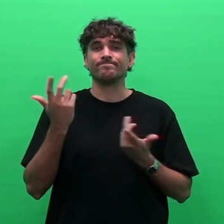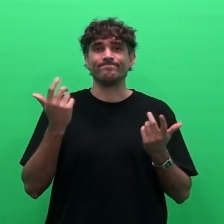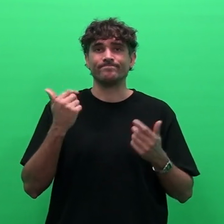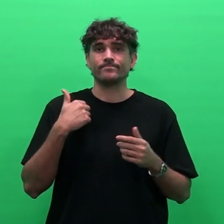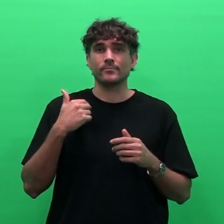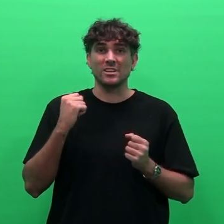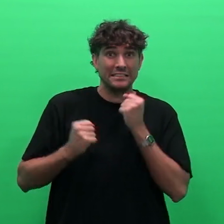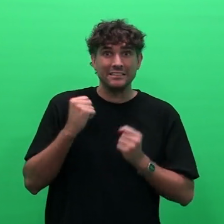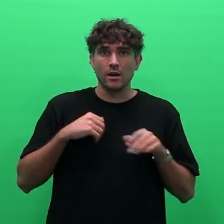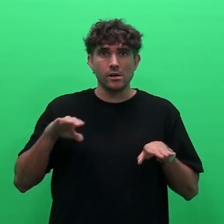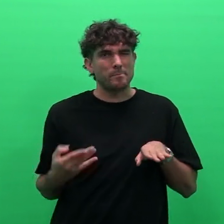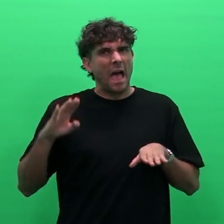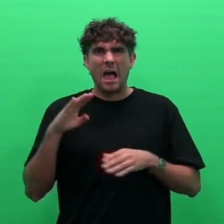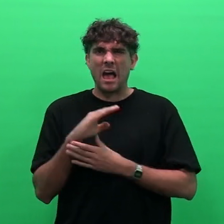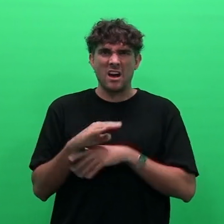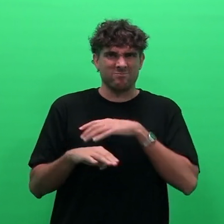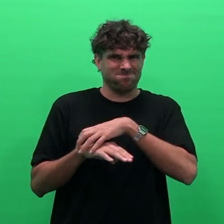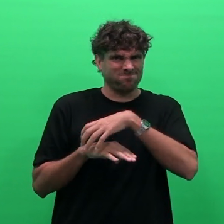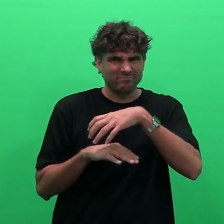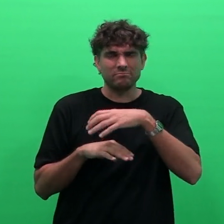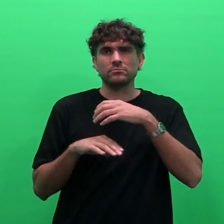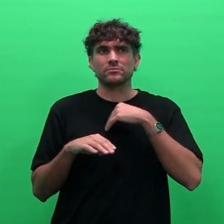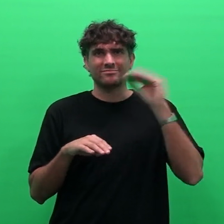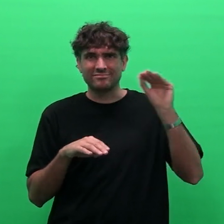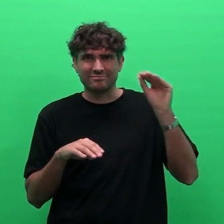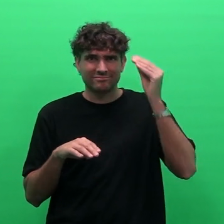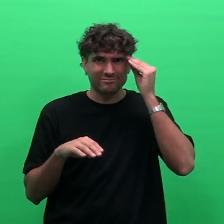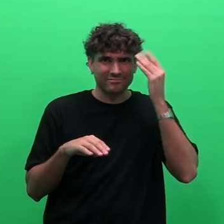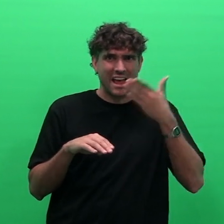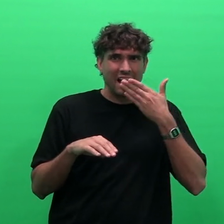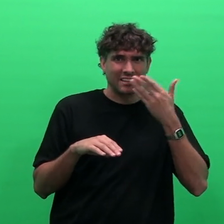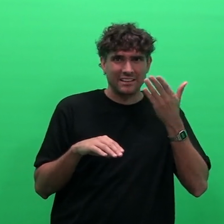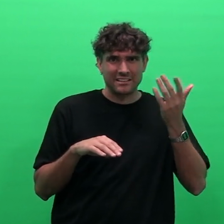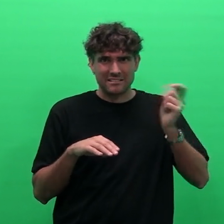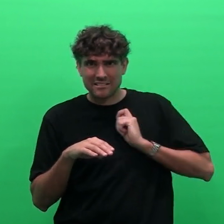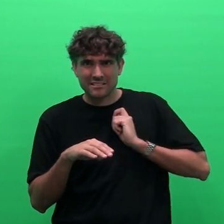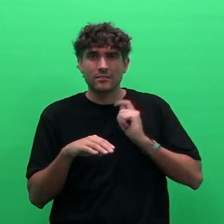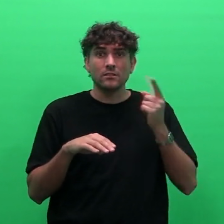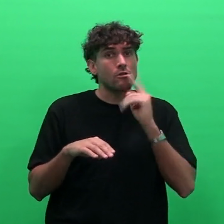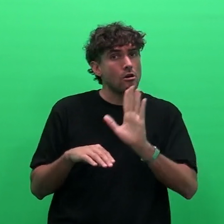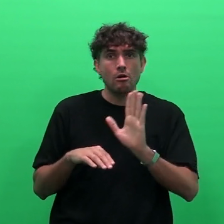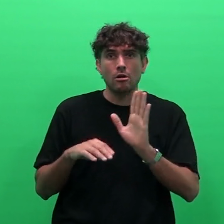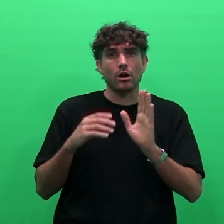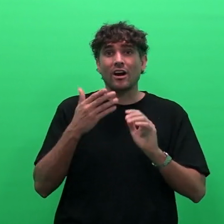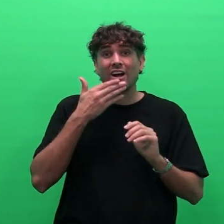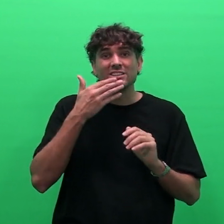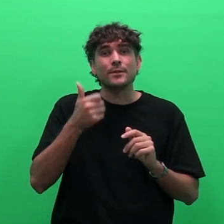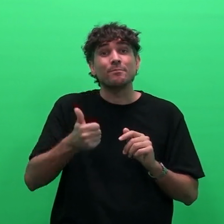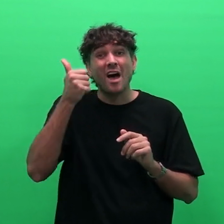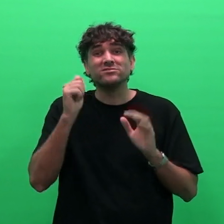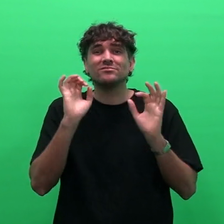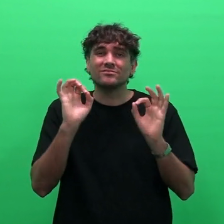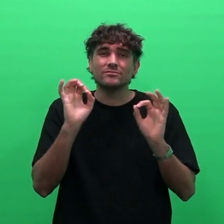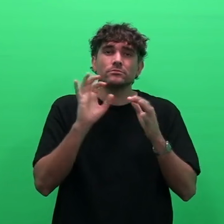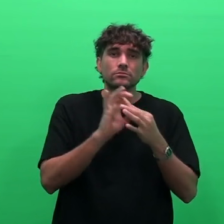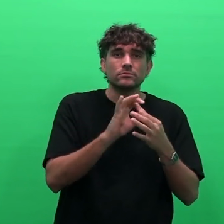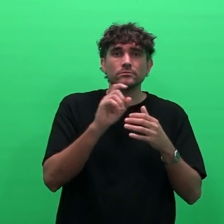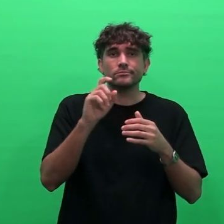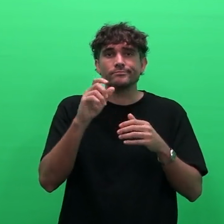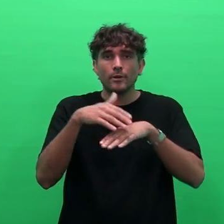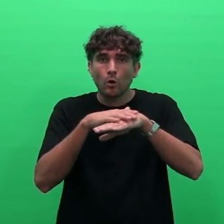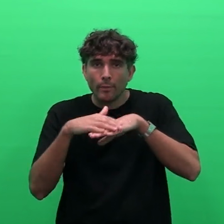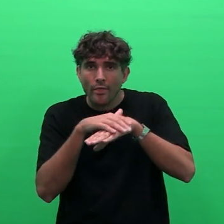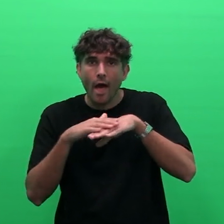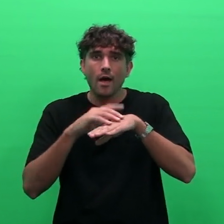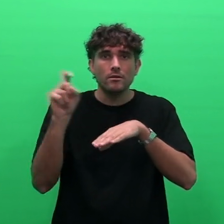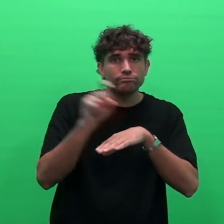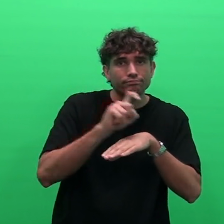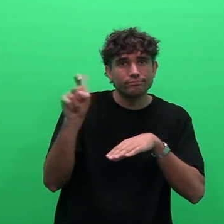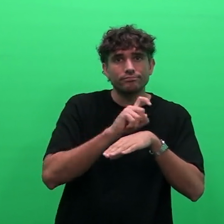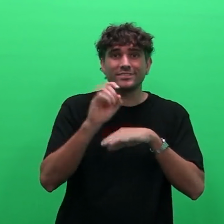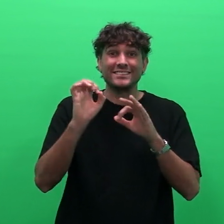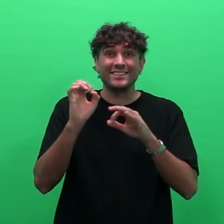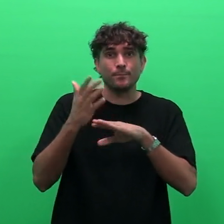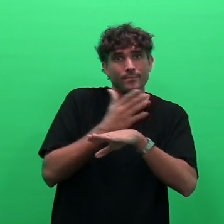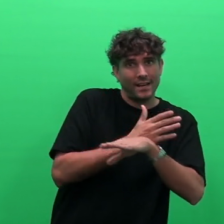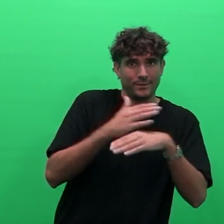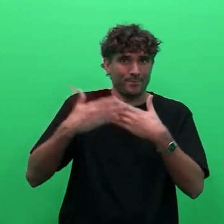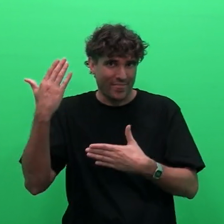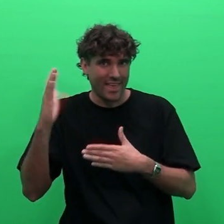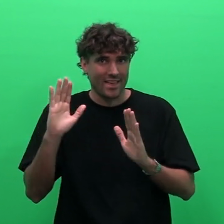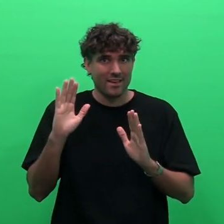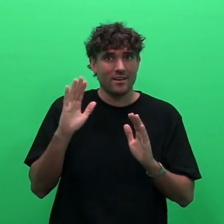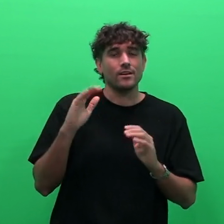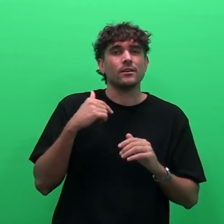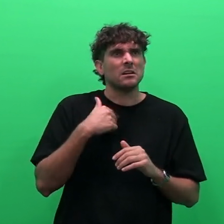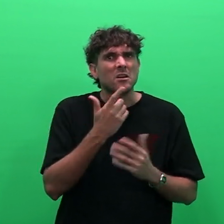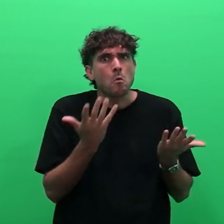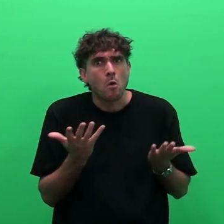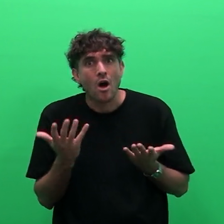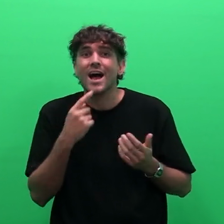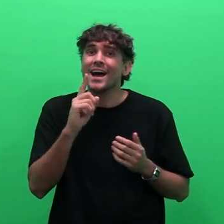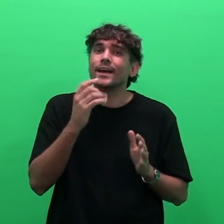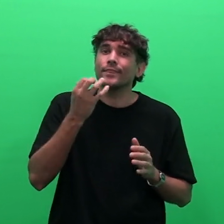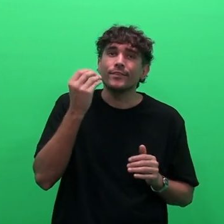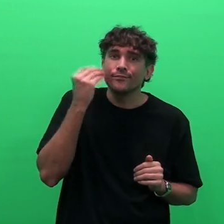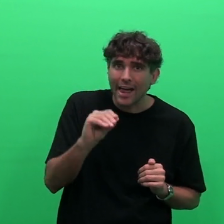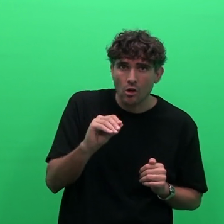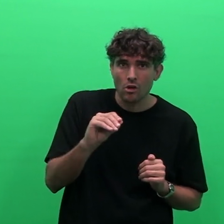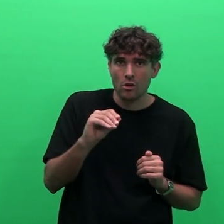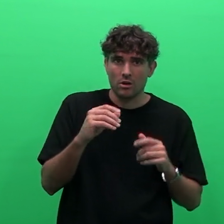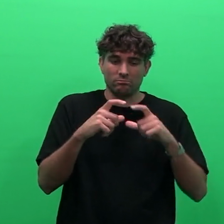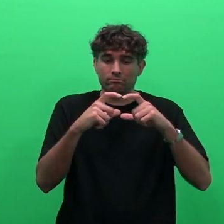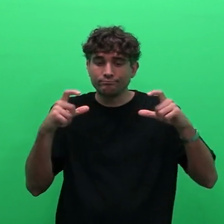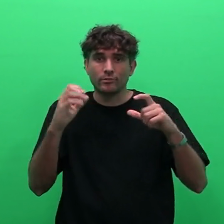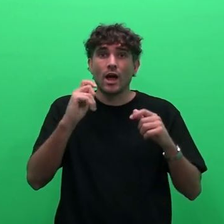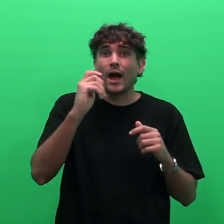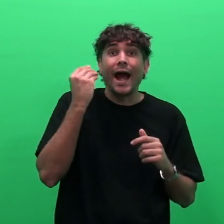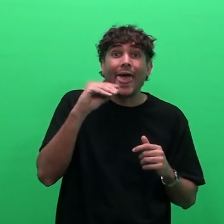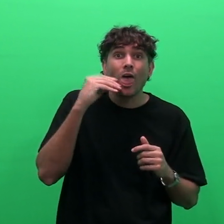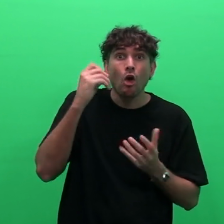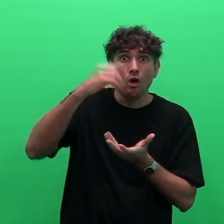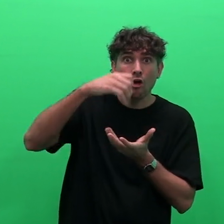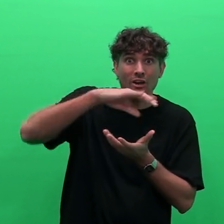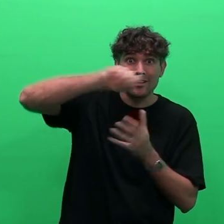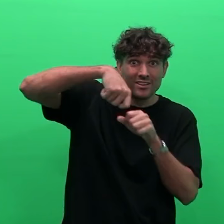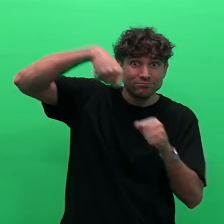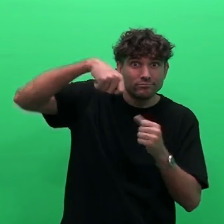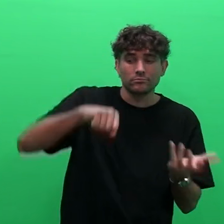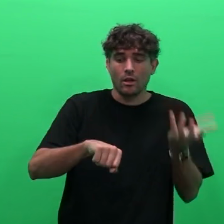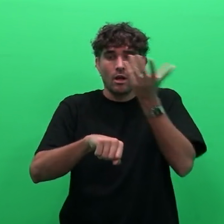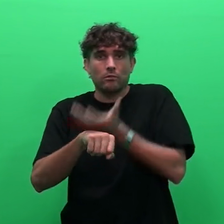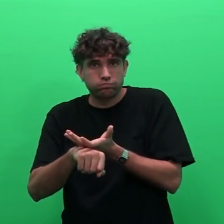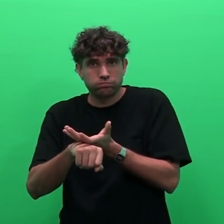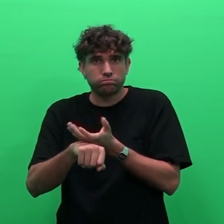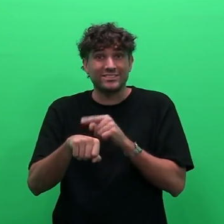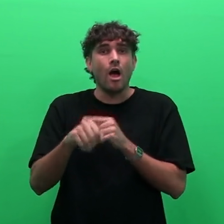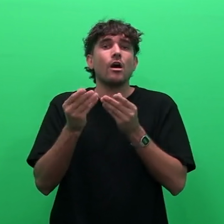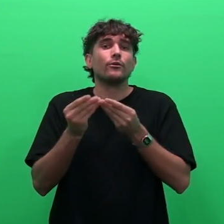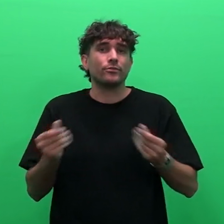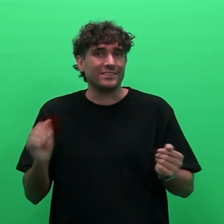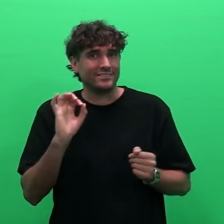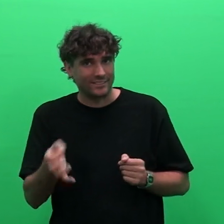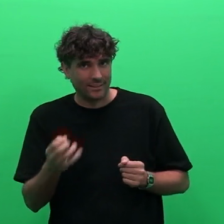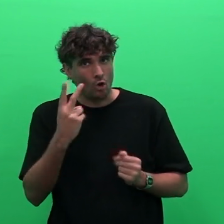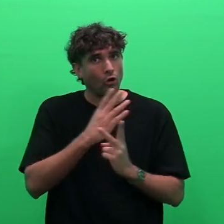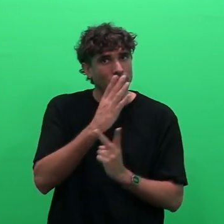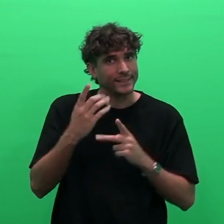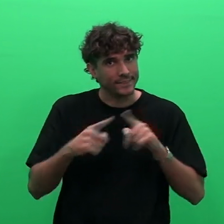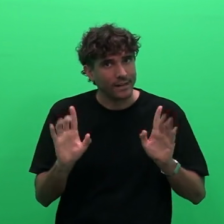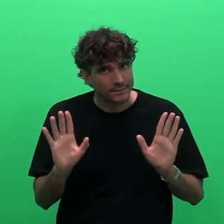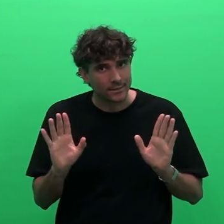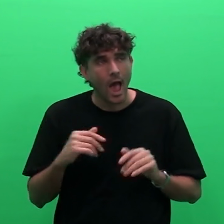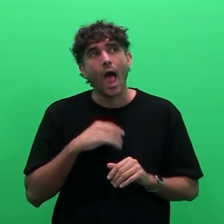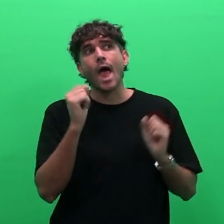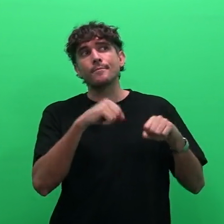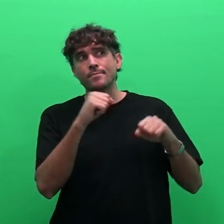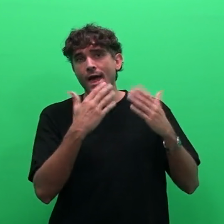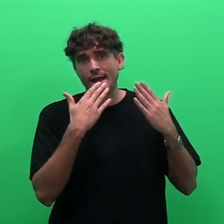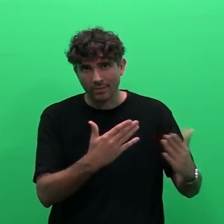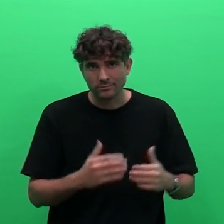Sí, mentre corria em vaig torçar el peu dret, se'm va inflar i vaig demanar que em donessin alguna cosa, pensava que em donarien alguna cosa calenta, però em van dir que no, que això s'aplicava abans de començar amb una pomada o un esprai, i aleshores em van dir que era millor aplicar fred amb una bossa, que així sí que baixava la inflamació, que el fred i la calor eren per coses diferents. Els vaig dir que d'acord i gràcies.